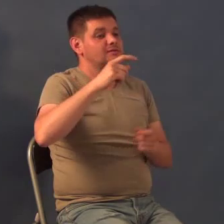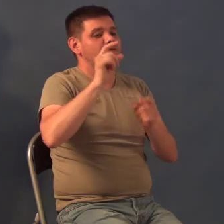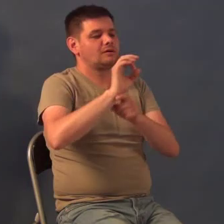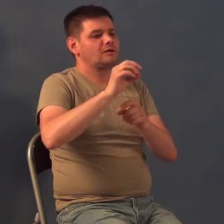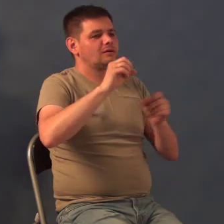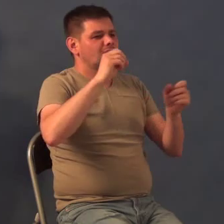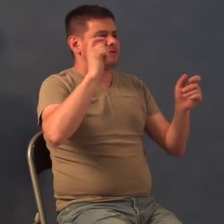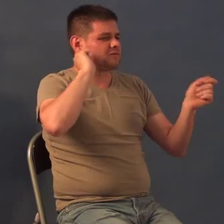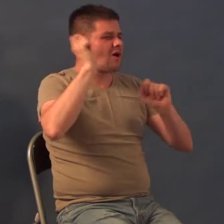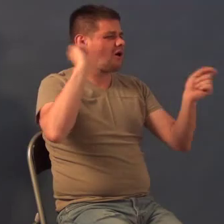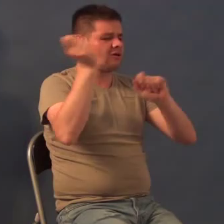Akurat rozlega się głośny alarm.